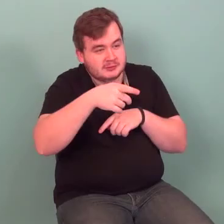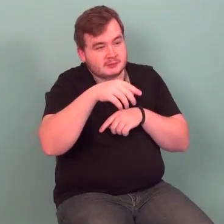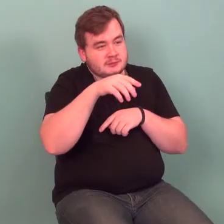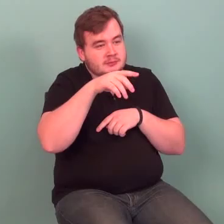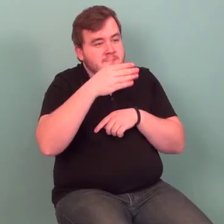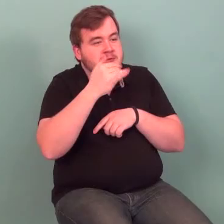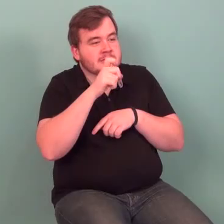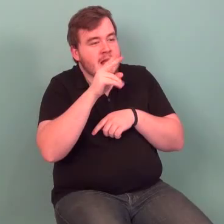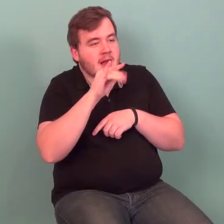MICKEY.